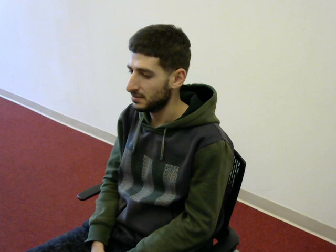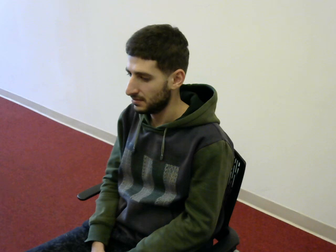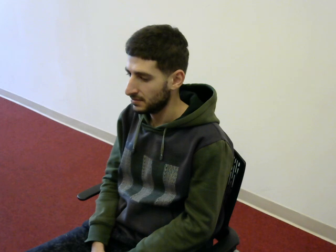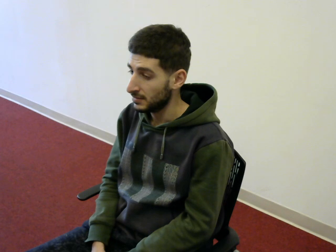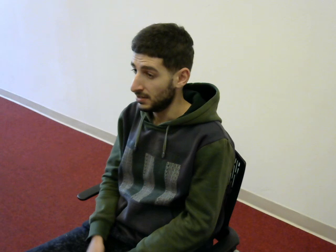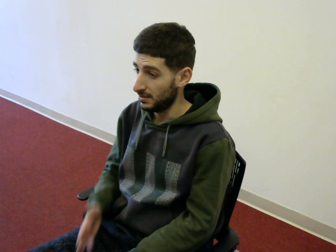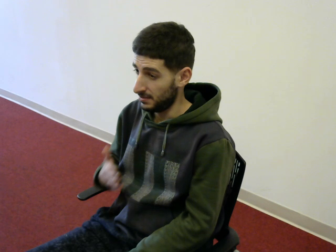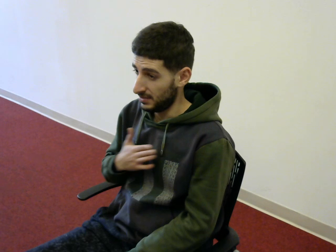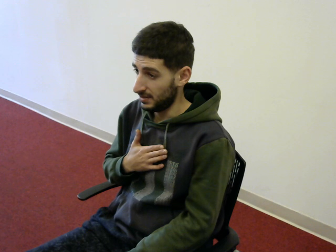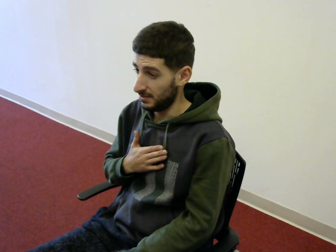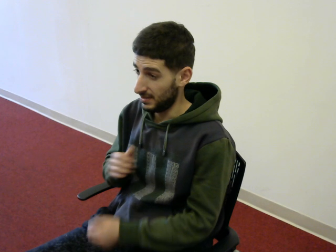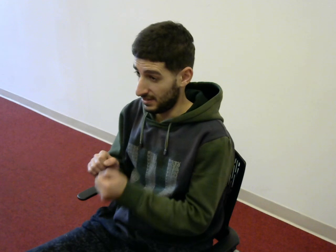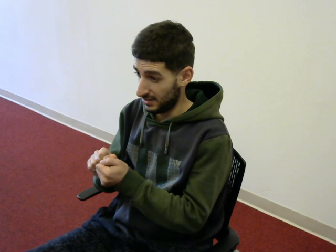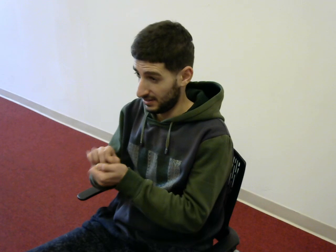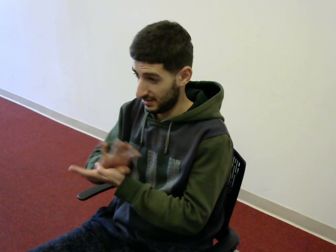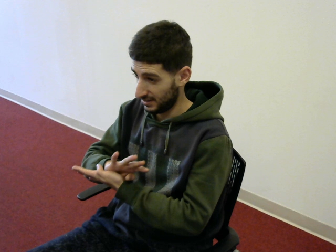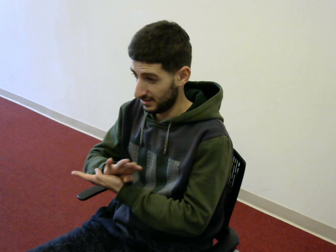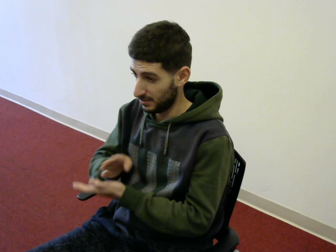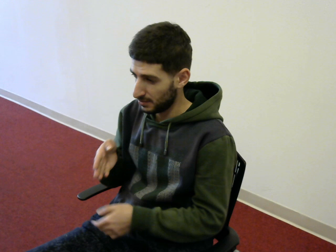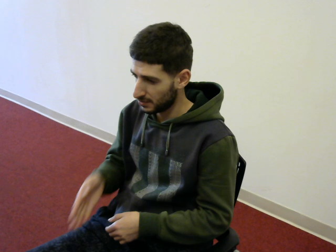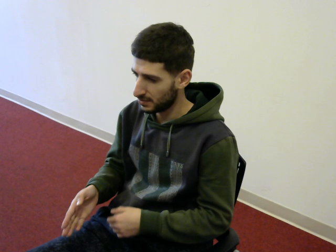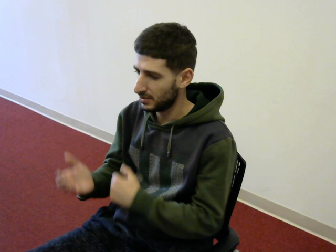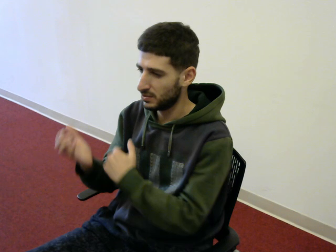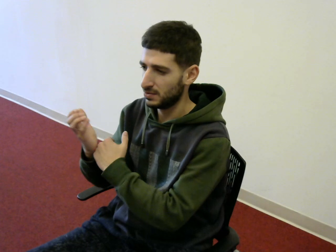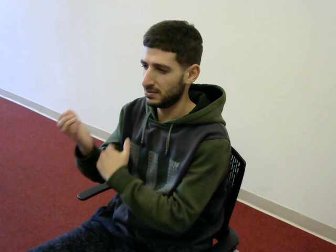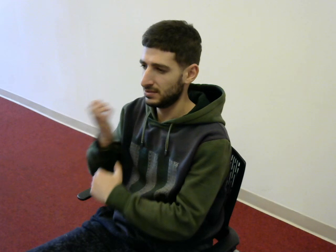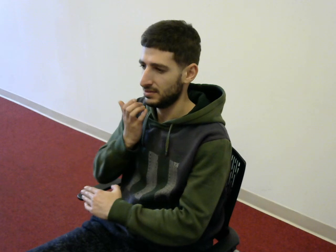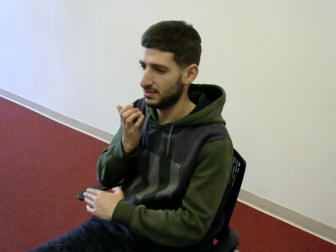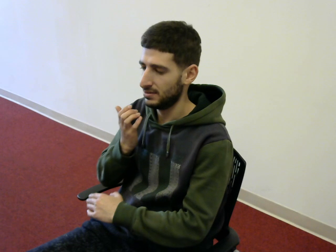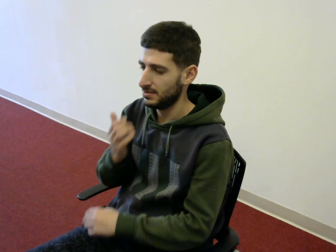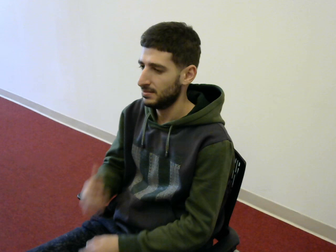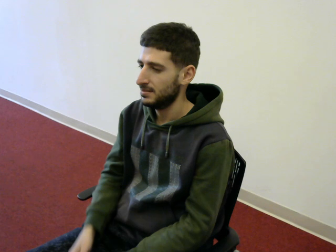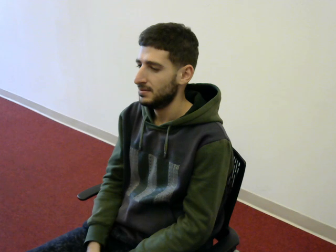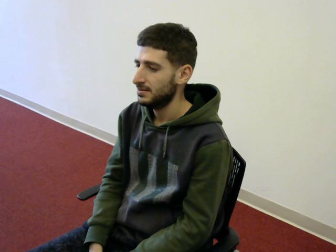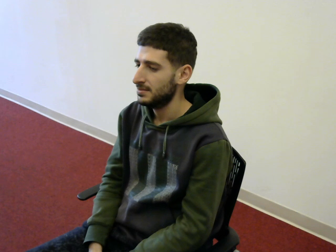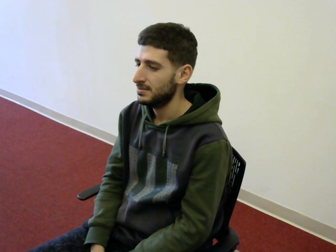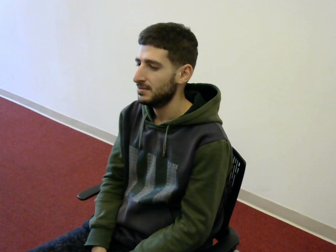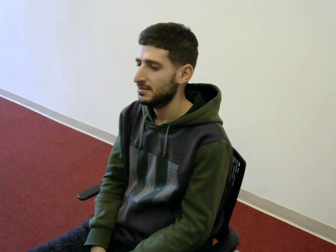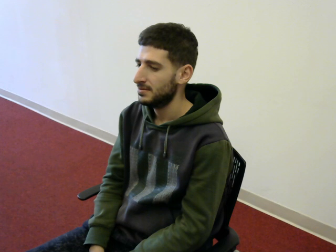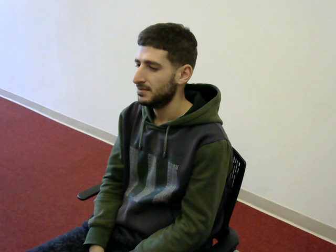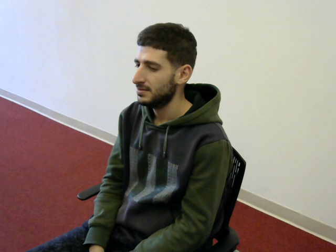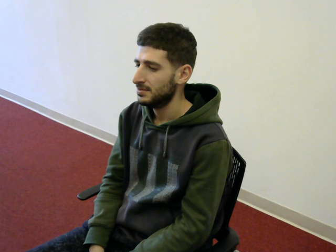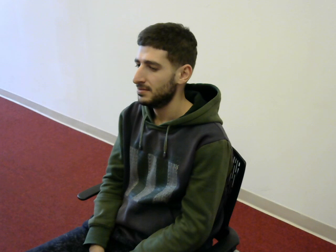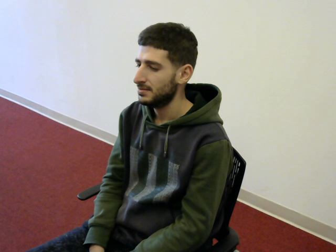Məni ASAN Xidmətdən bura göndəriblər